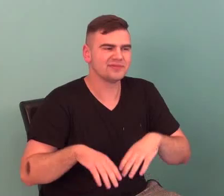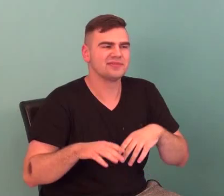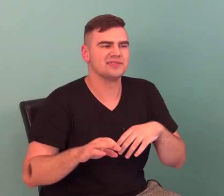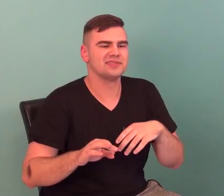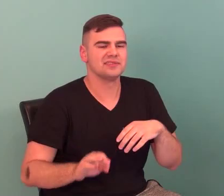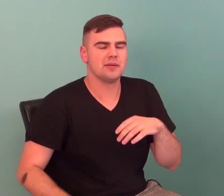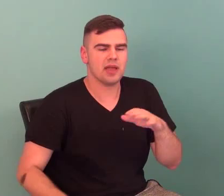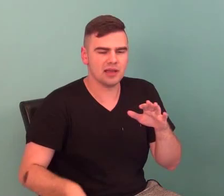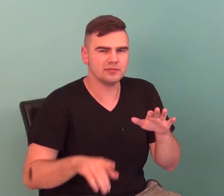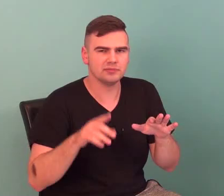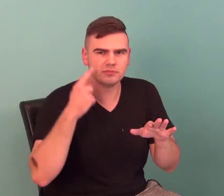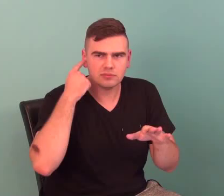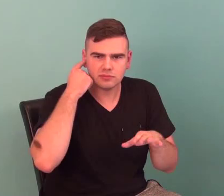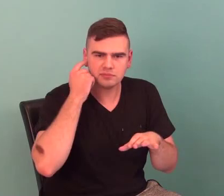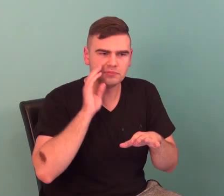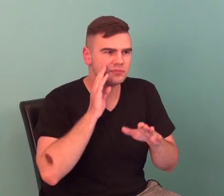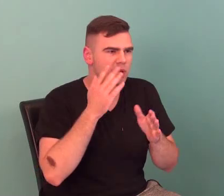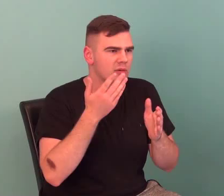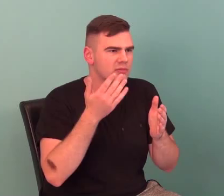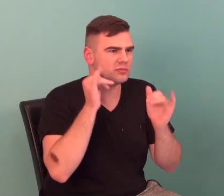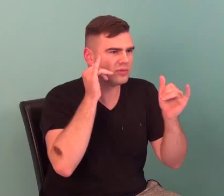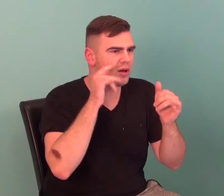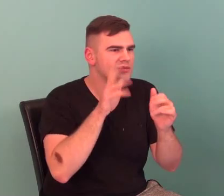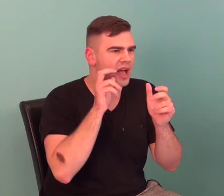A pies coś usłyszał, to chyba krzyczą żaby.